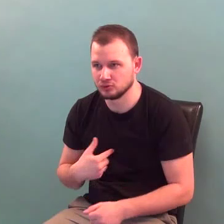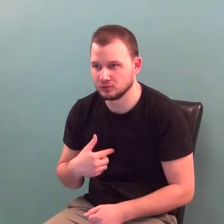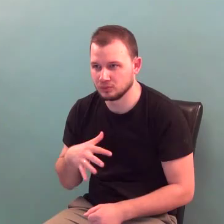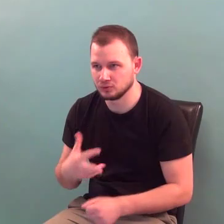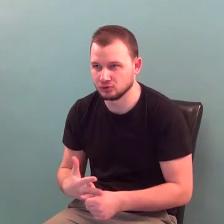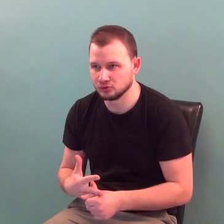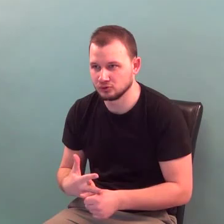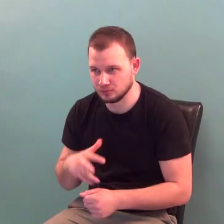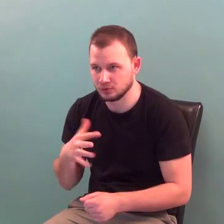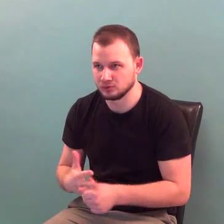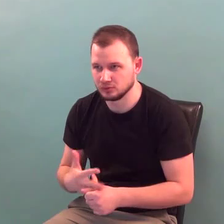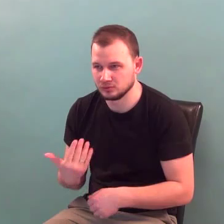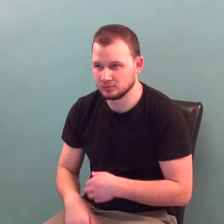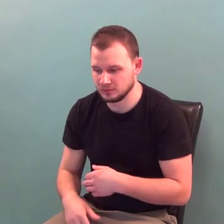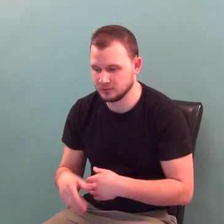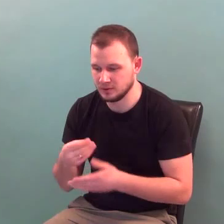Kończę o piątej trzydzieści.